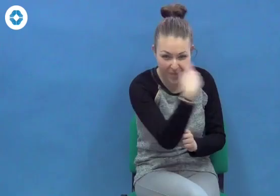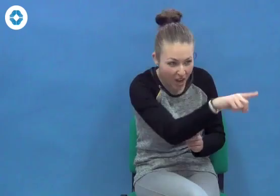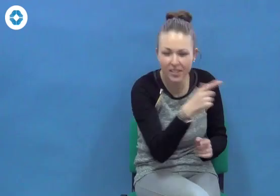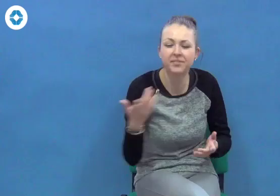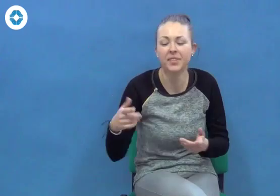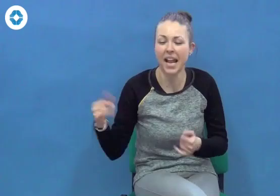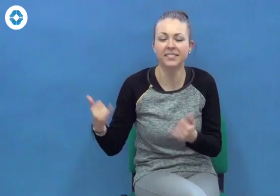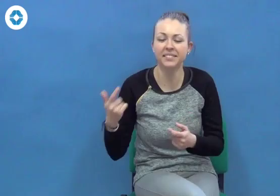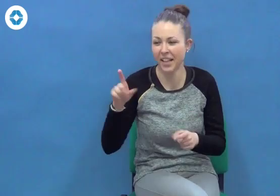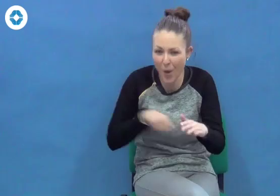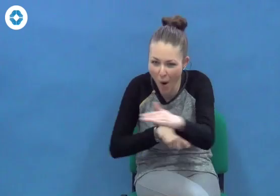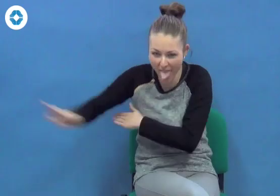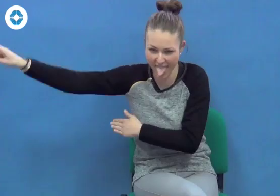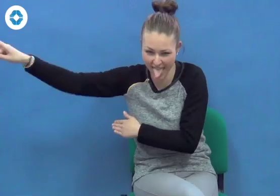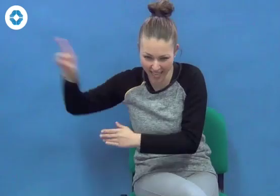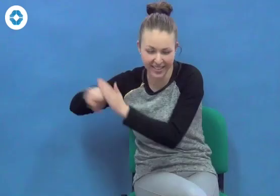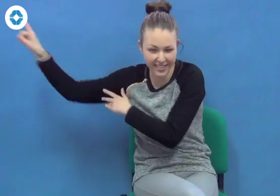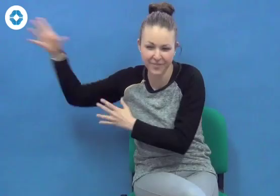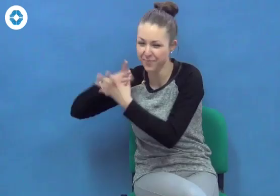Dziecko ucieka i znika.